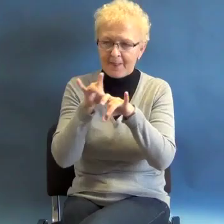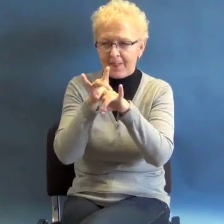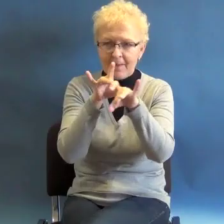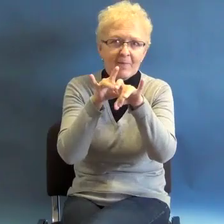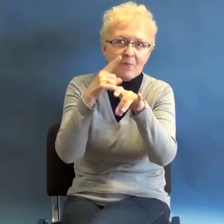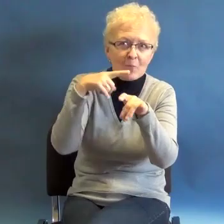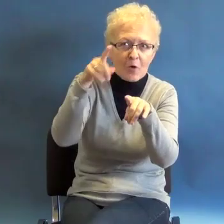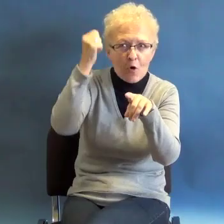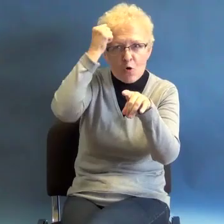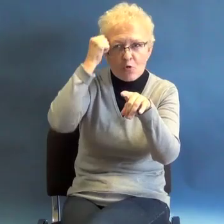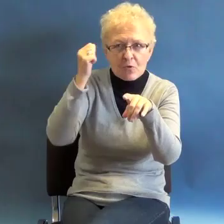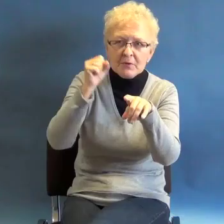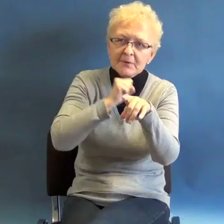Zauważa stare okno.